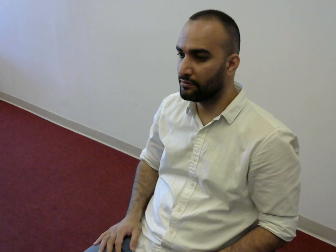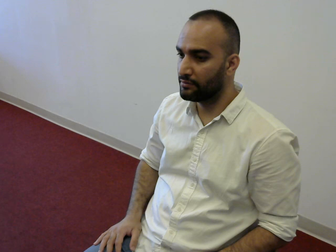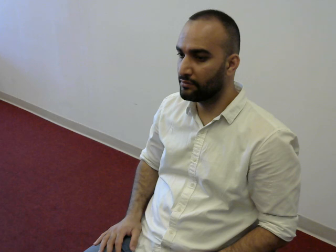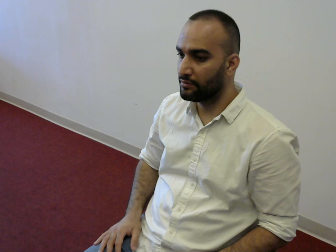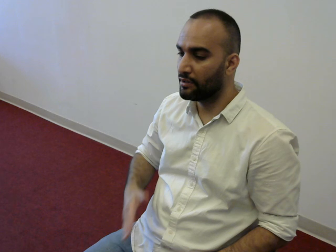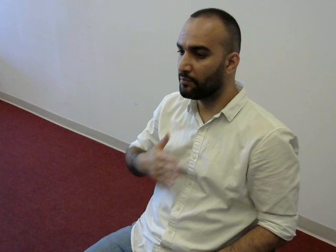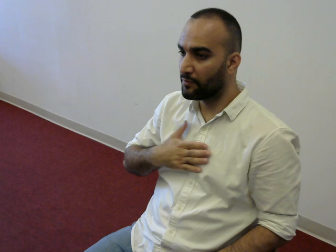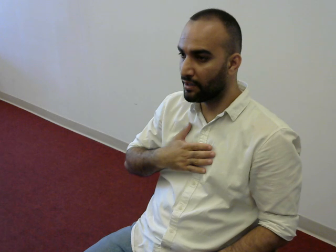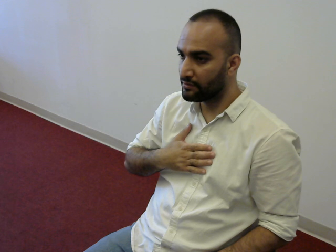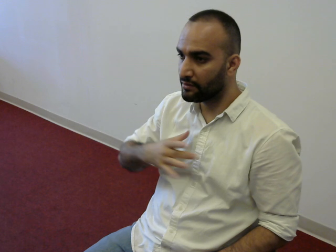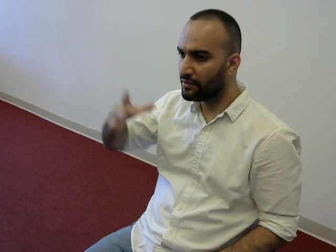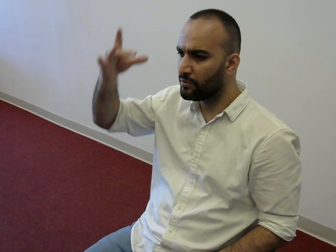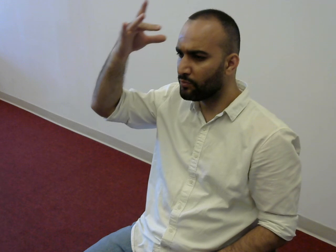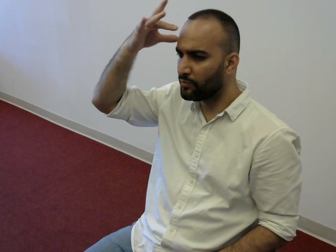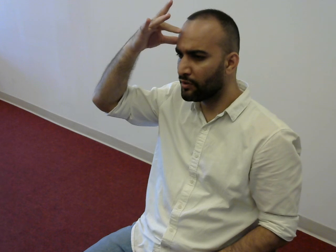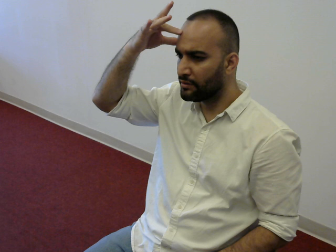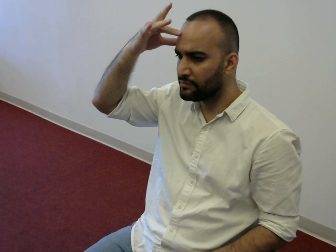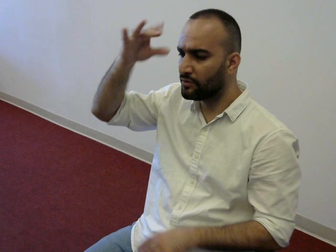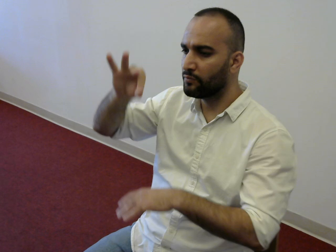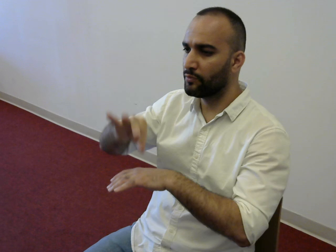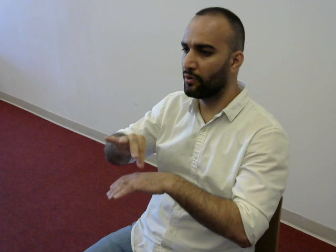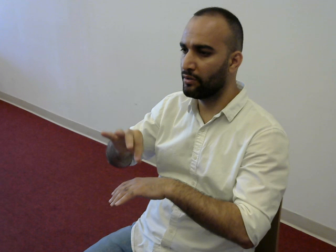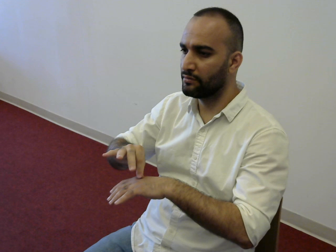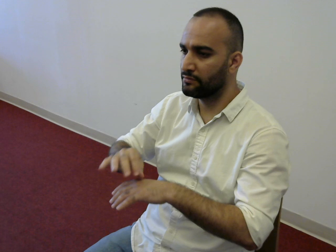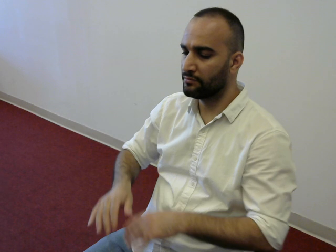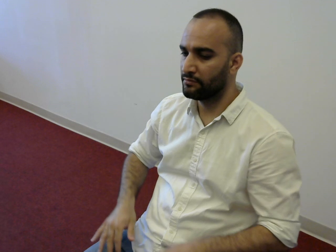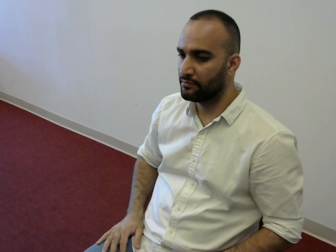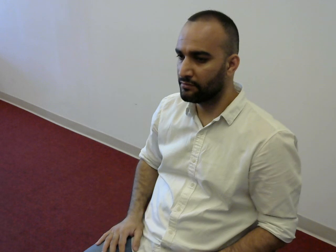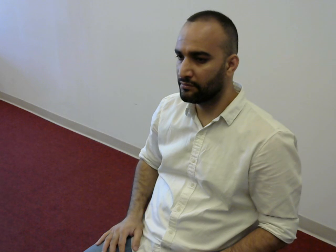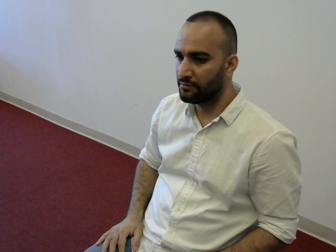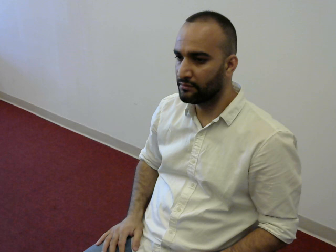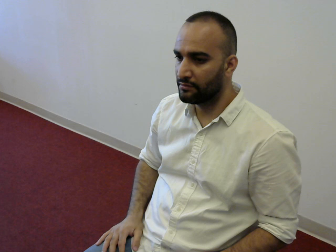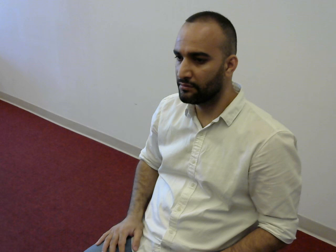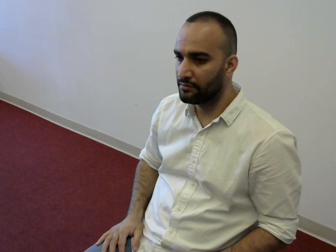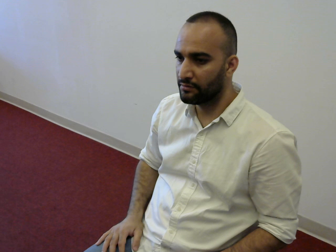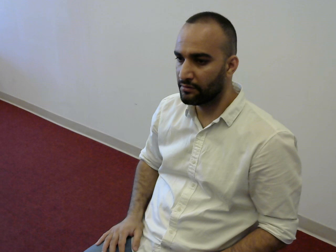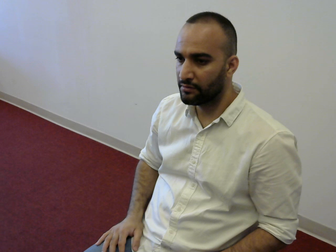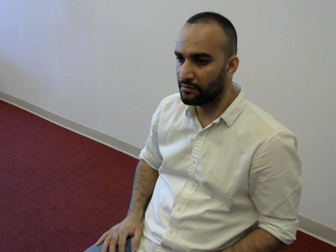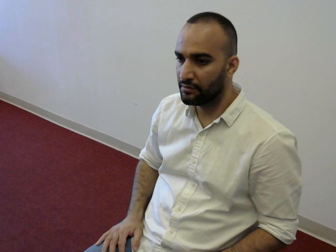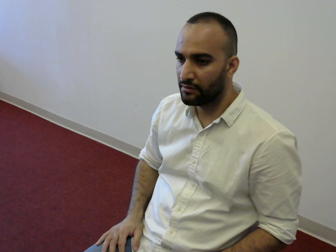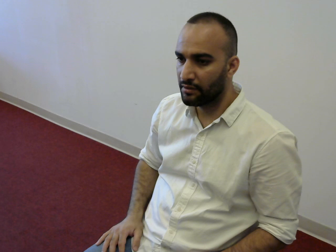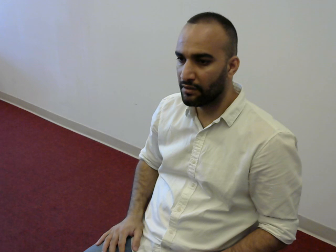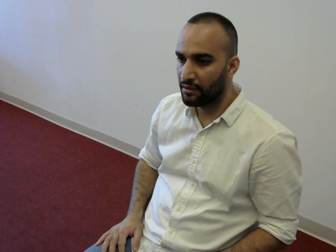Mənim başım ağrıyır